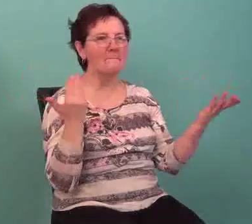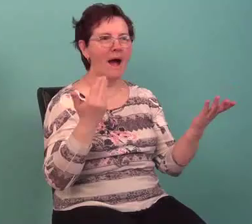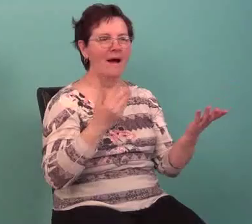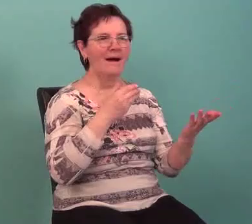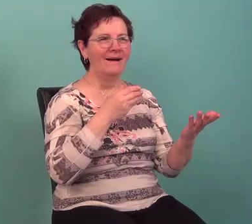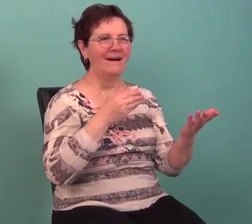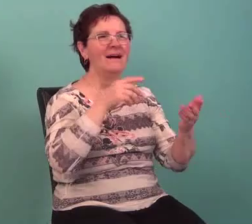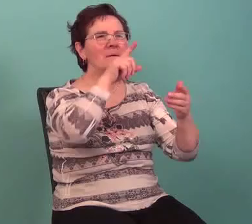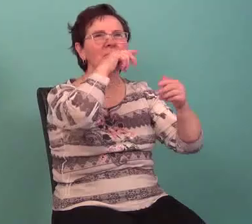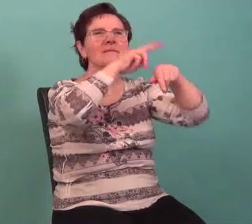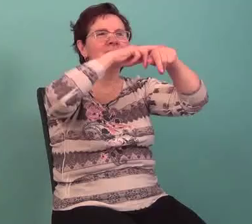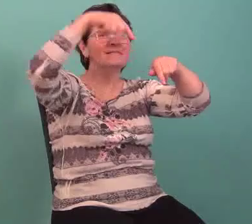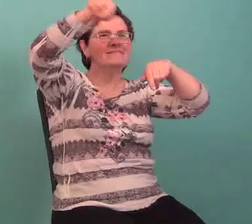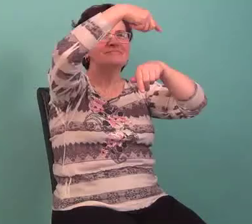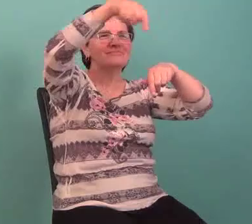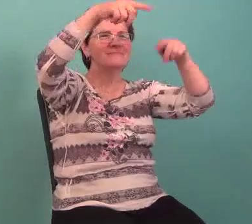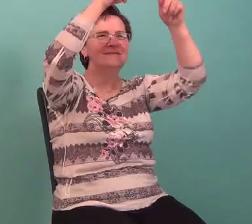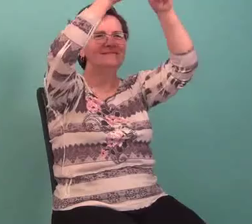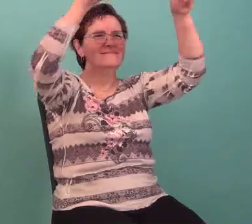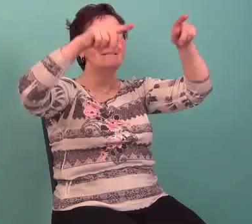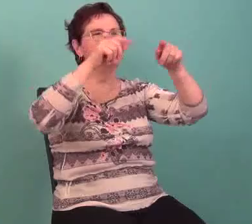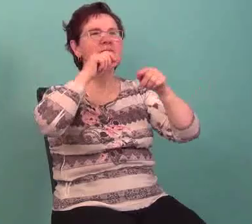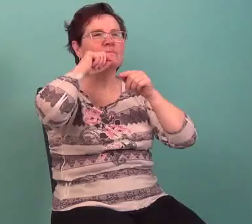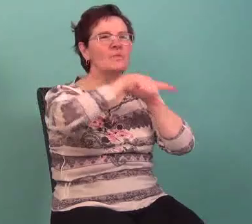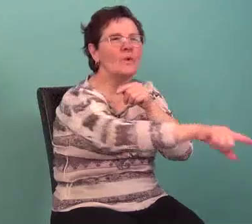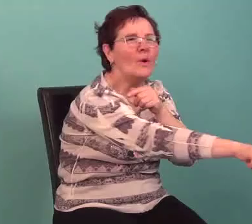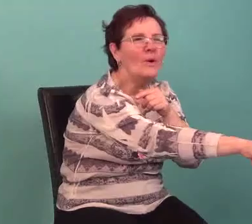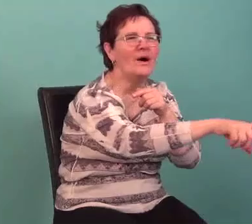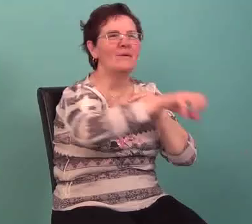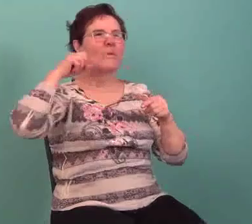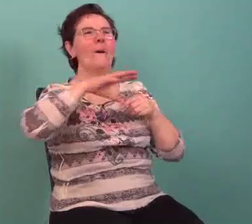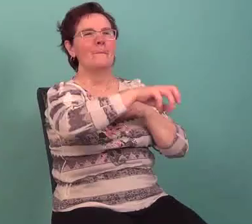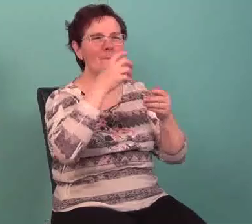Kukułka z zegara na ścianie zabrała je swoim dziobem.